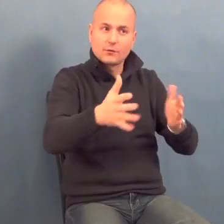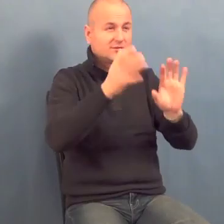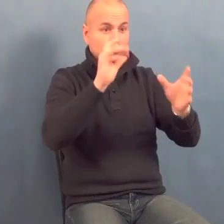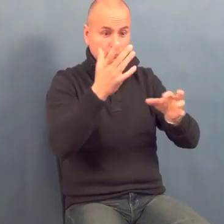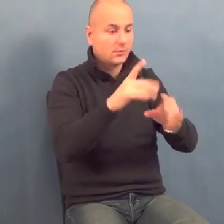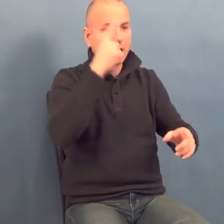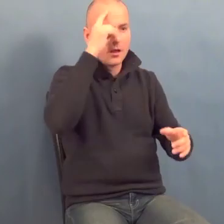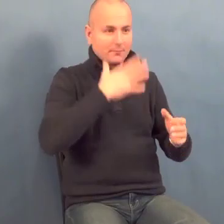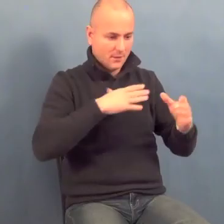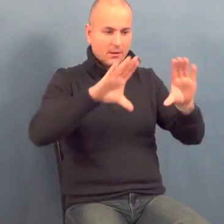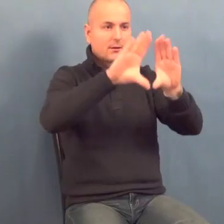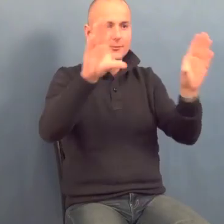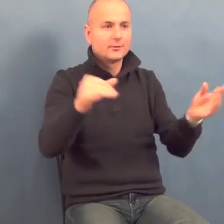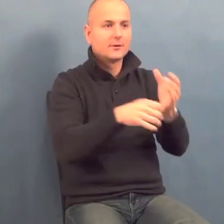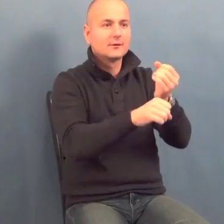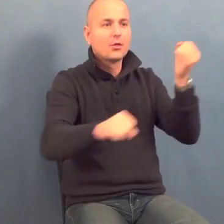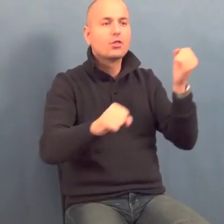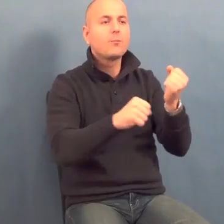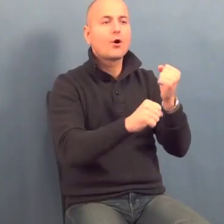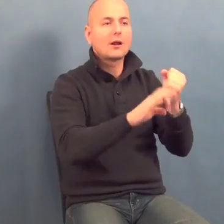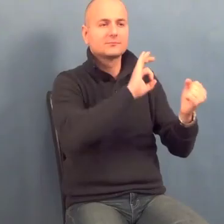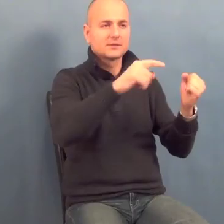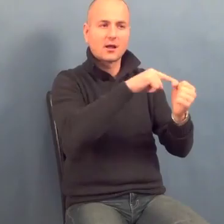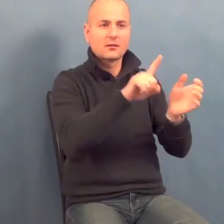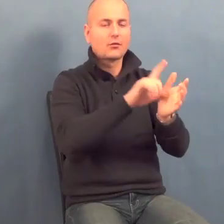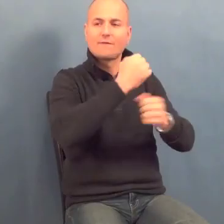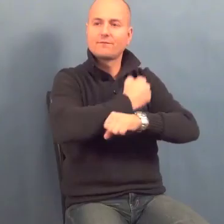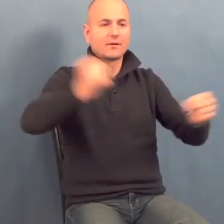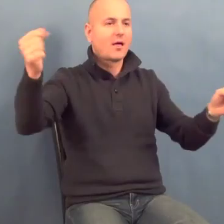Przypominają sobie, że mają taki specjalny toporek do wywalenia drzwi.